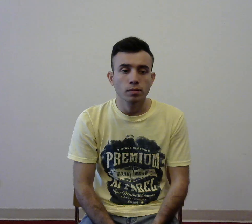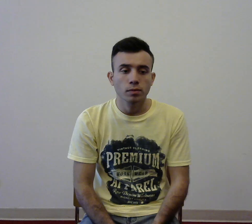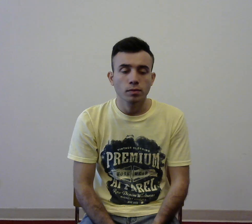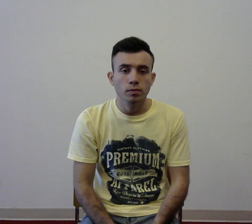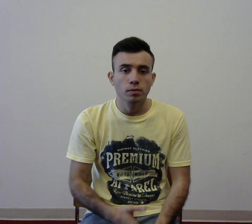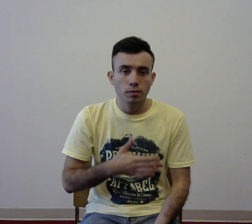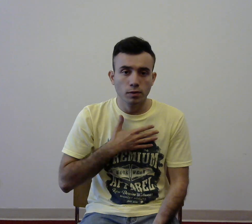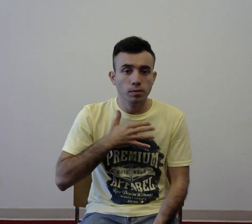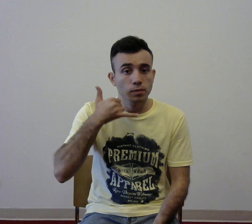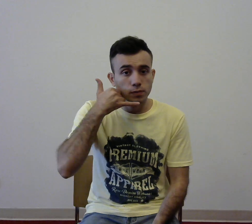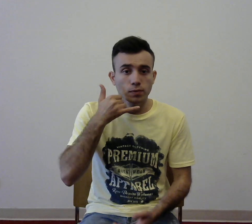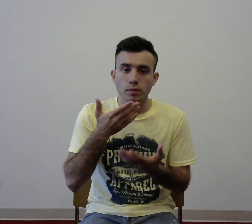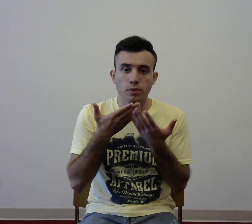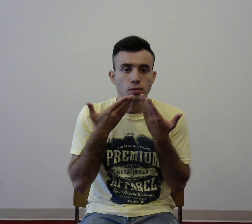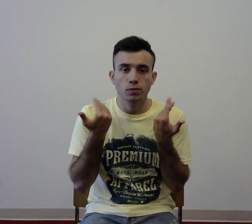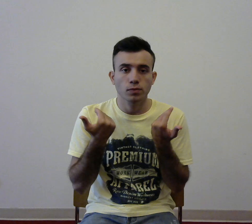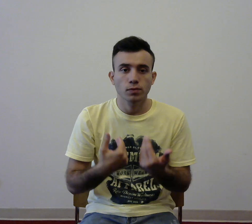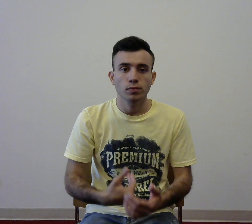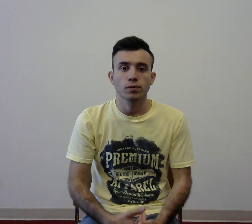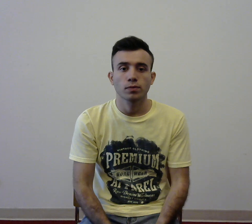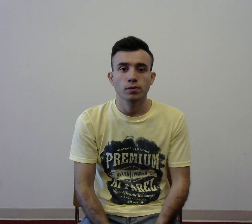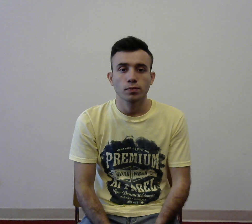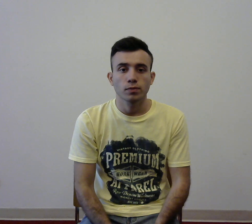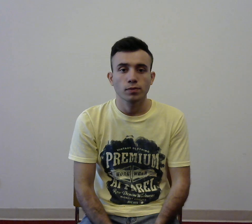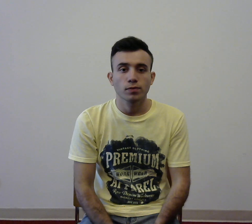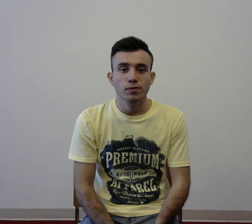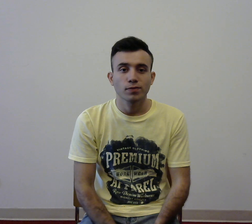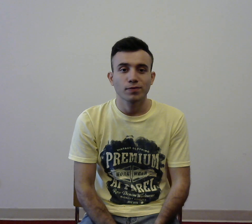Mənim telefonum yoxdur